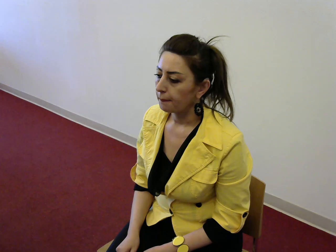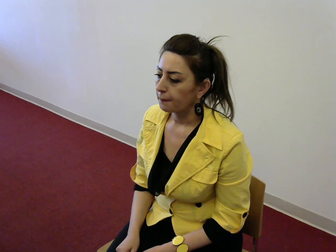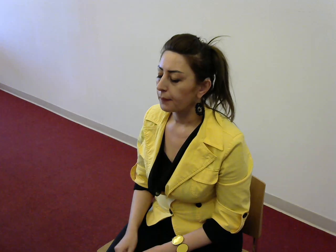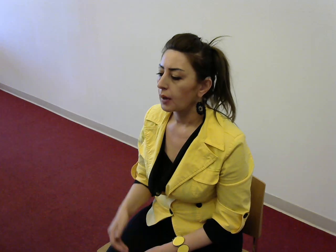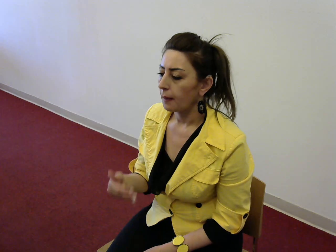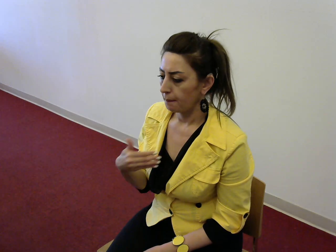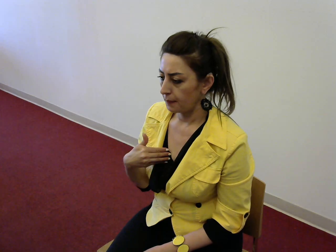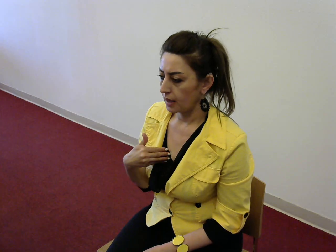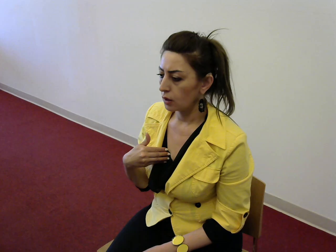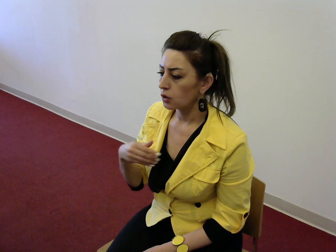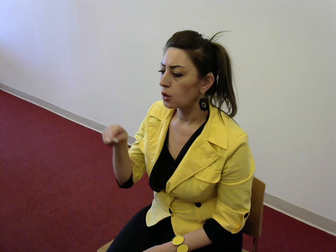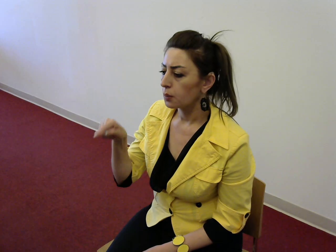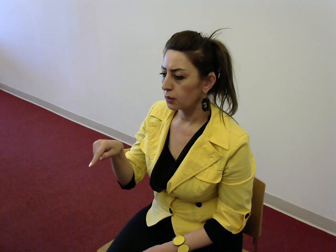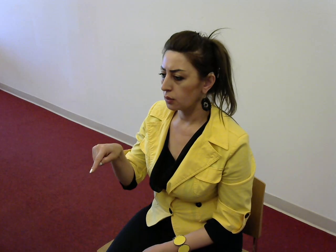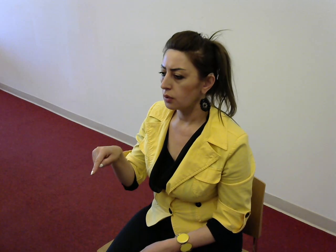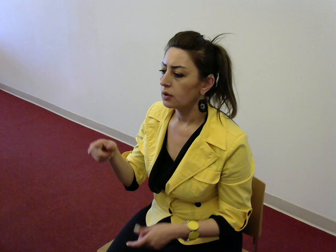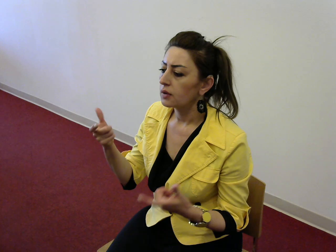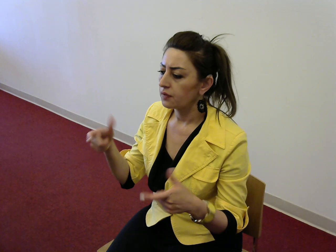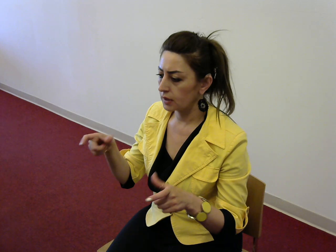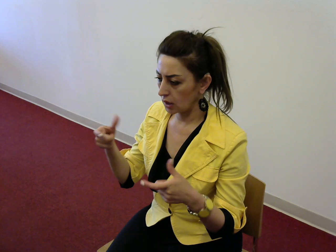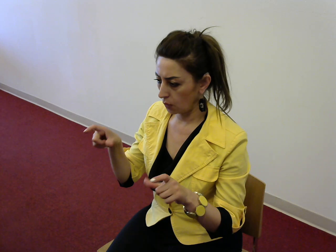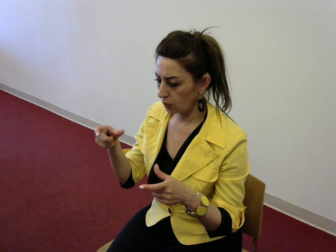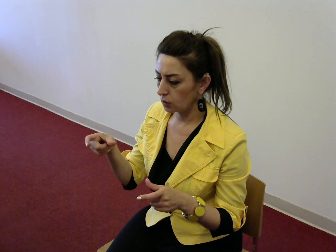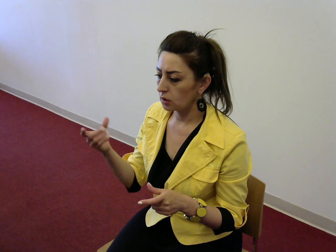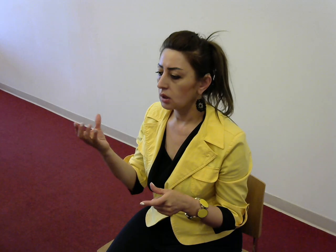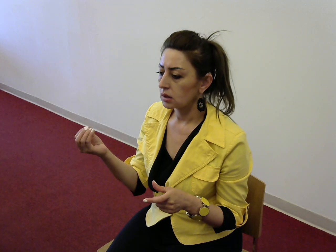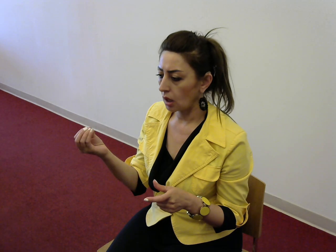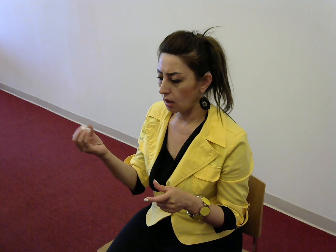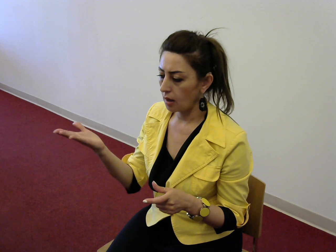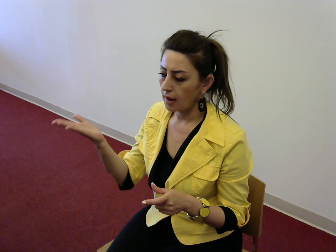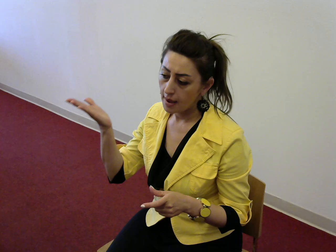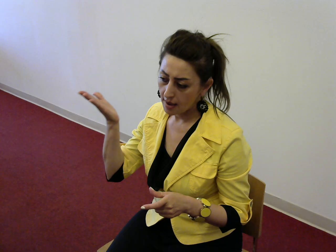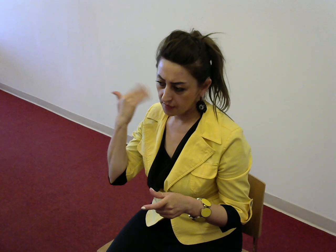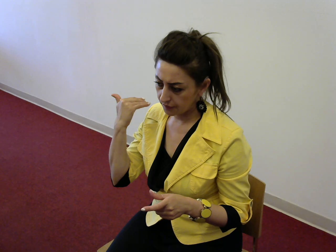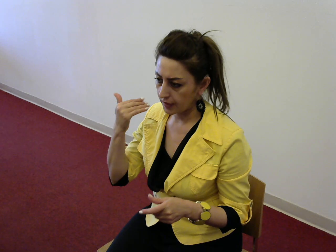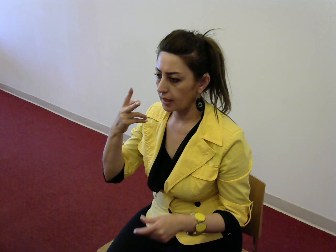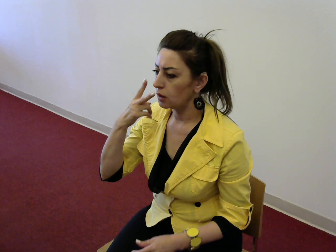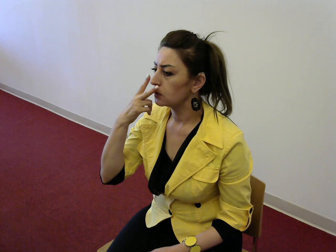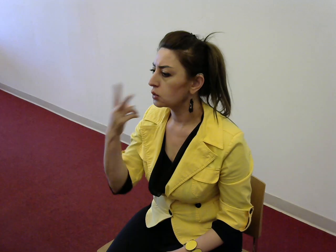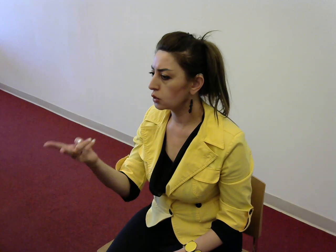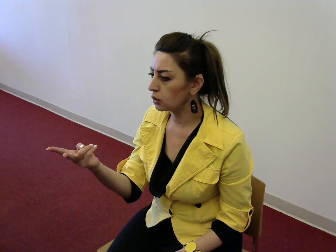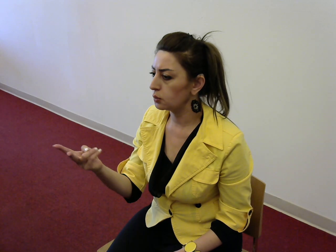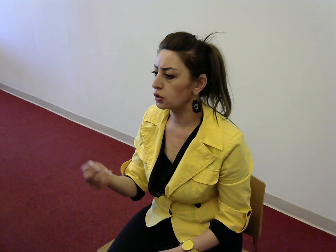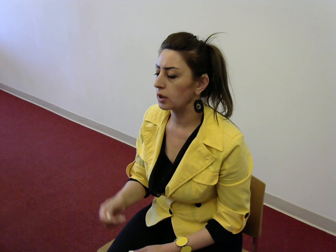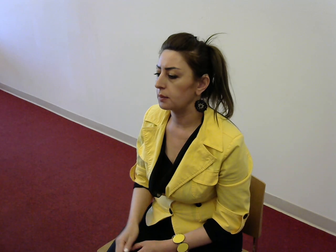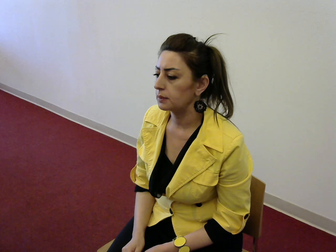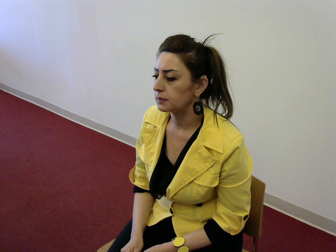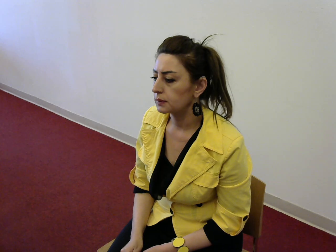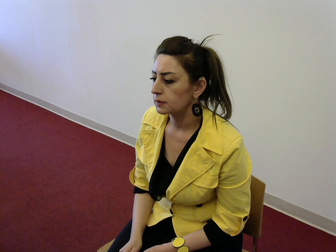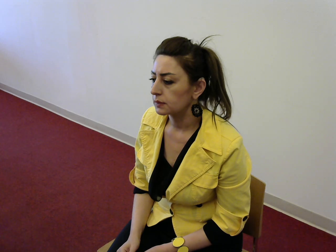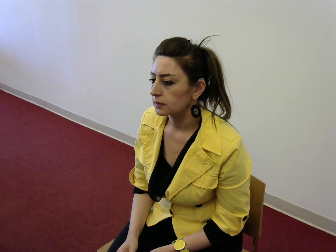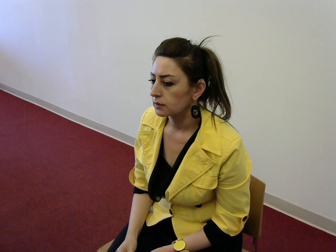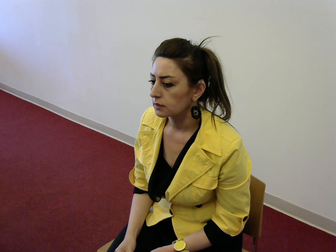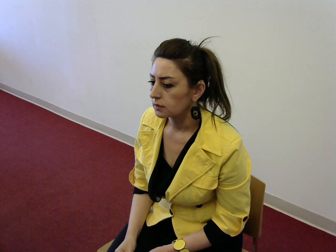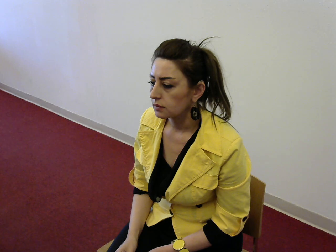Mən bu videonu daha əvvəl görmüşəm